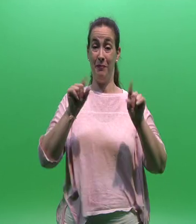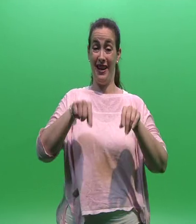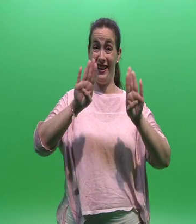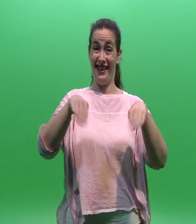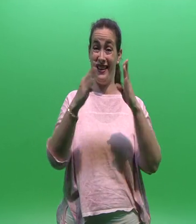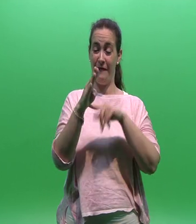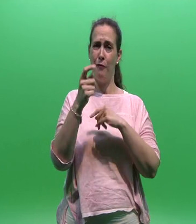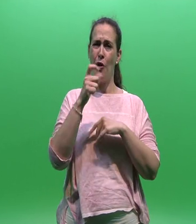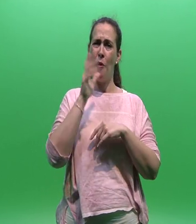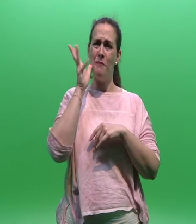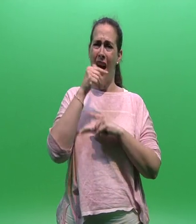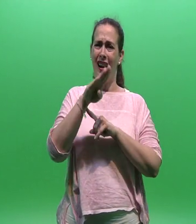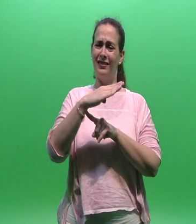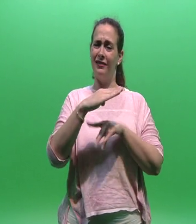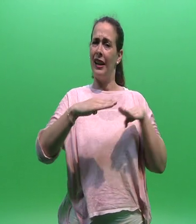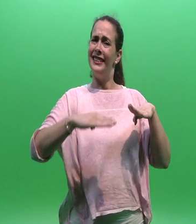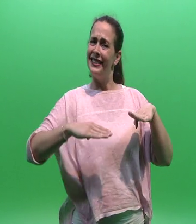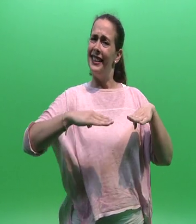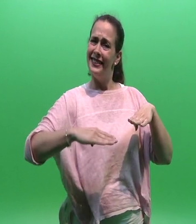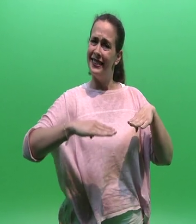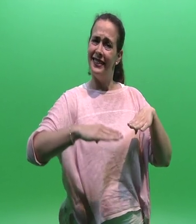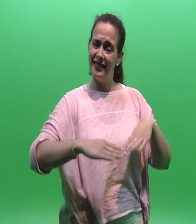Quan moc el peu em fa mal i vaig coixa.